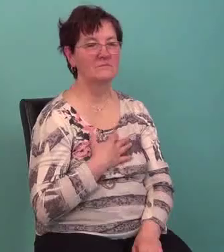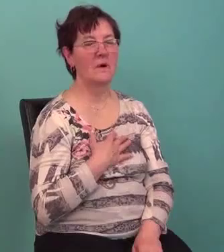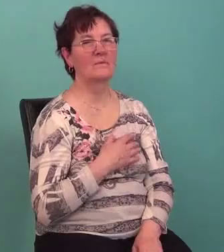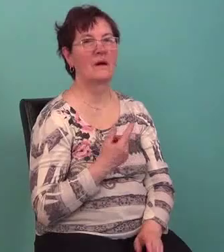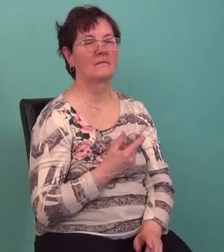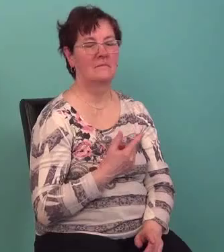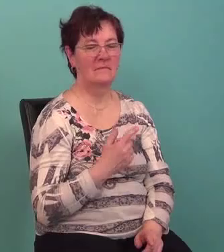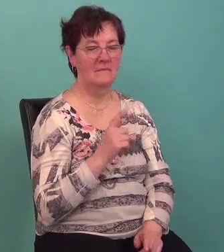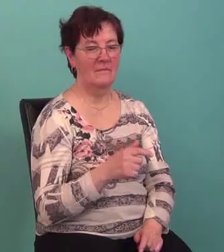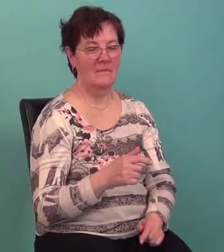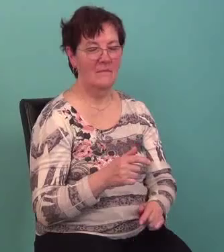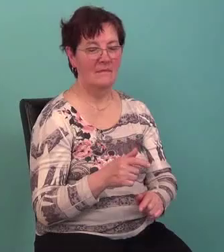Działka.